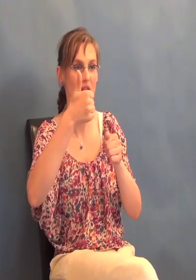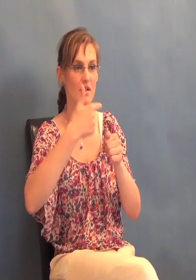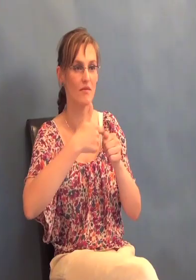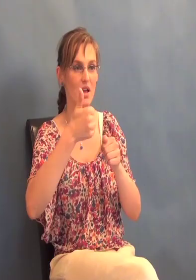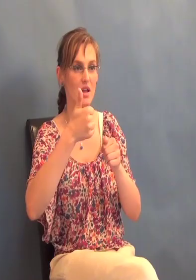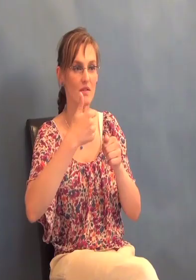Dwudziesty pierwszy?